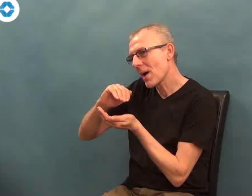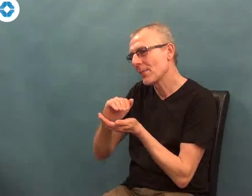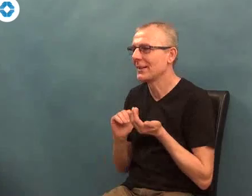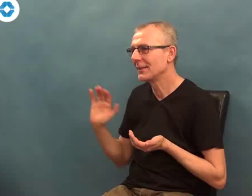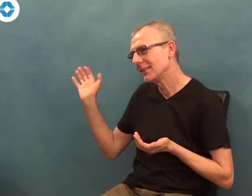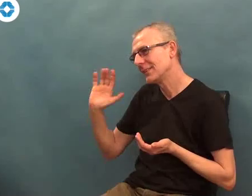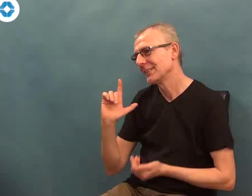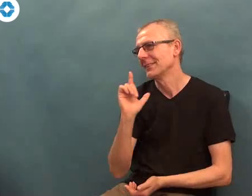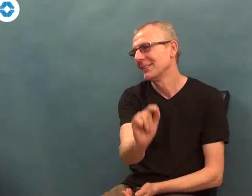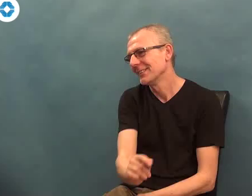Pomachał i odszedł.